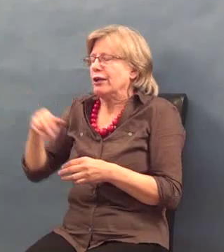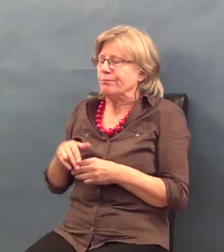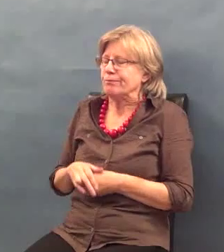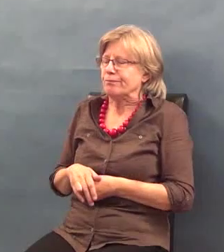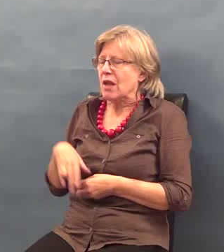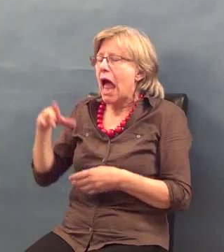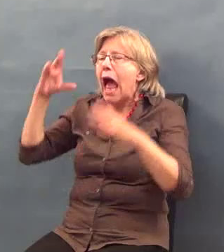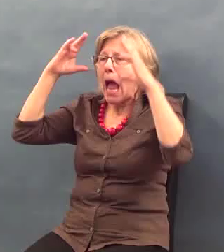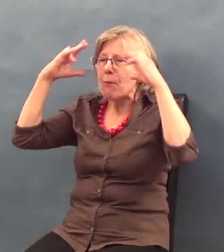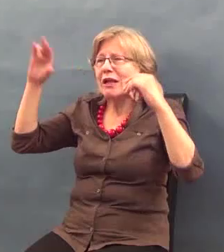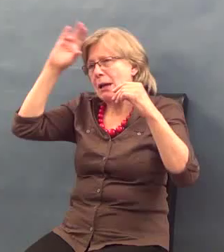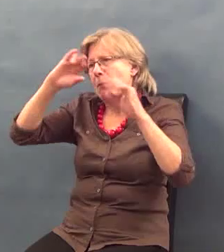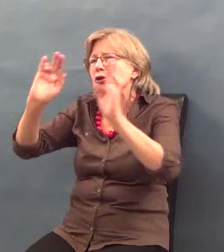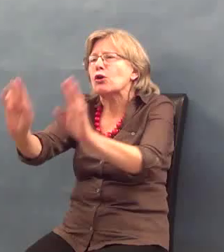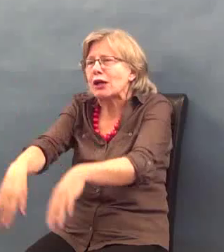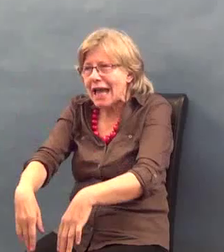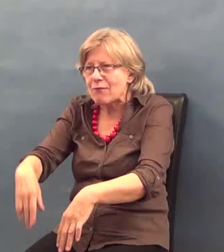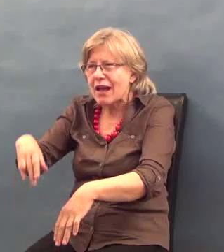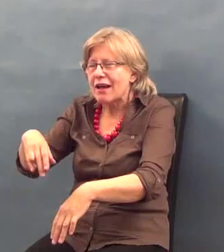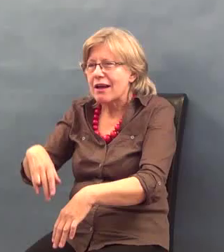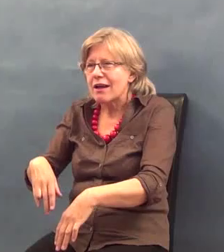Chłopiec zapomniał kapelusza, zostawił go.